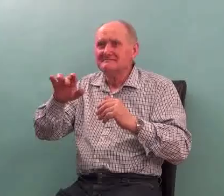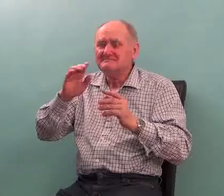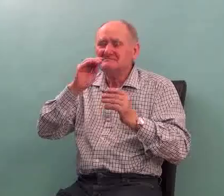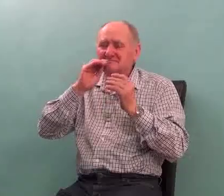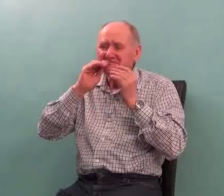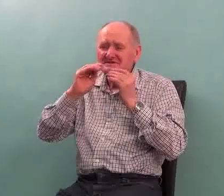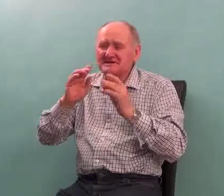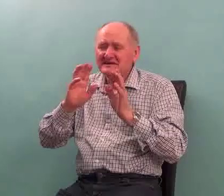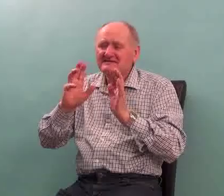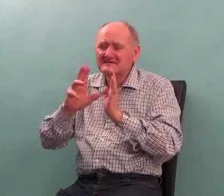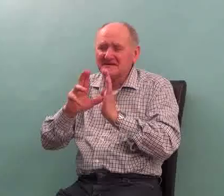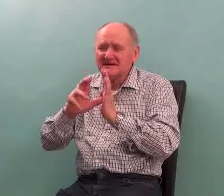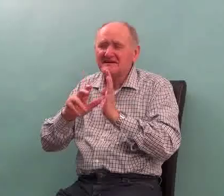Było wspaniale, piękne miasto.